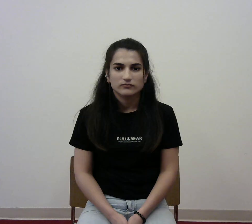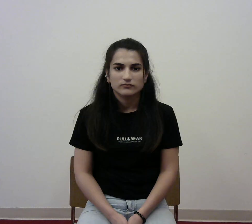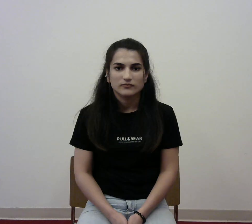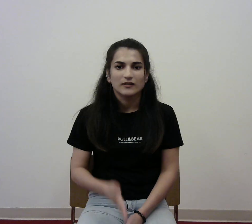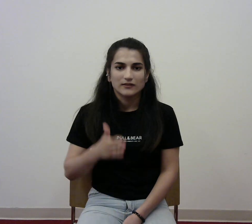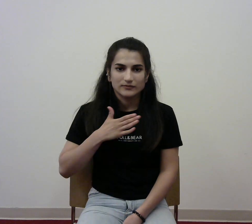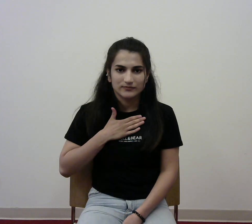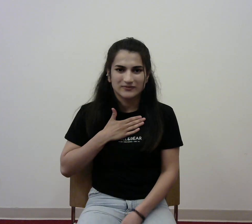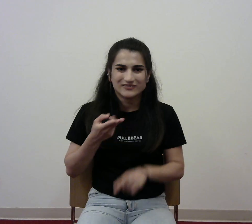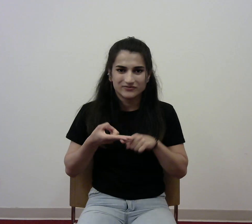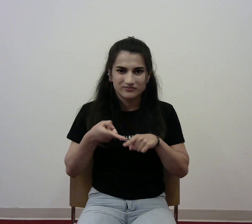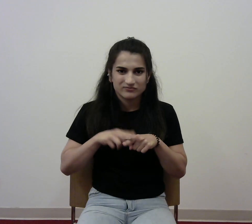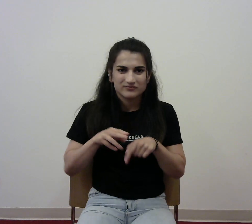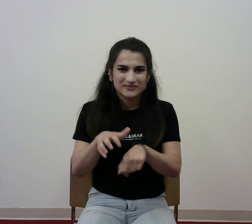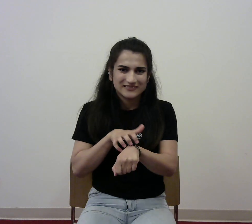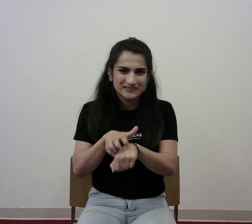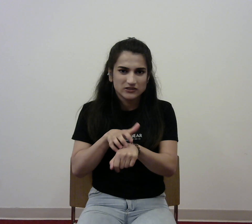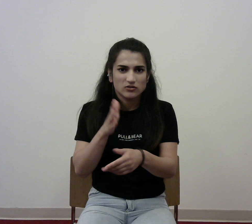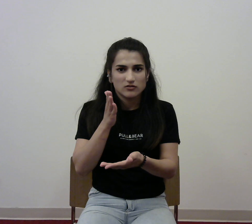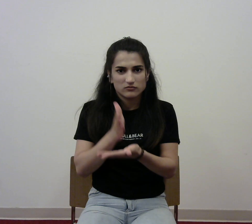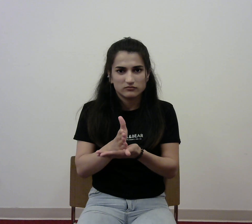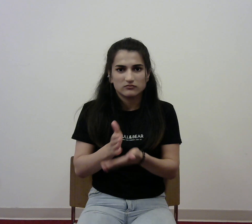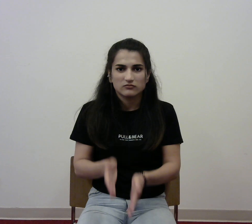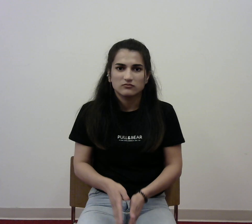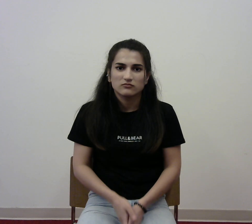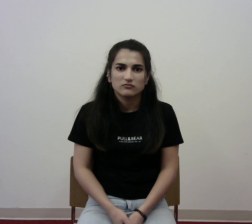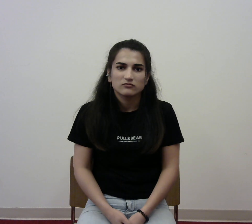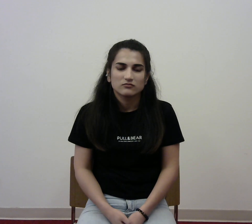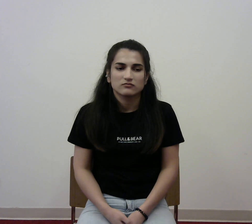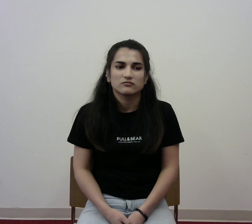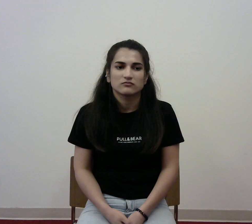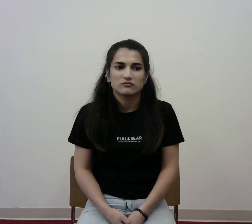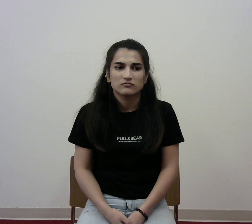Mənim buna alergiyam var